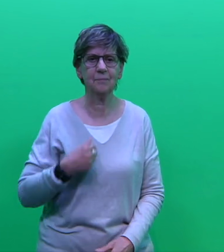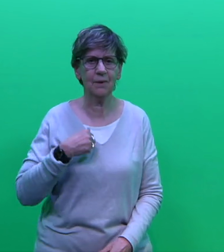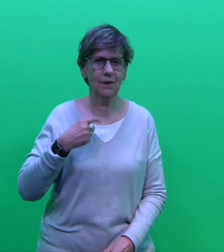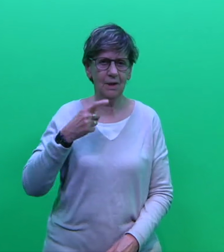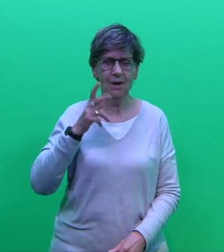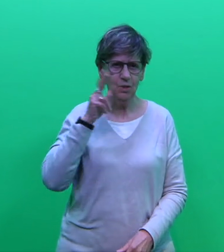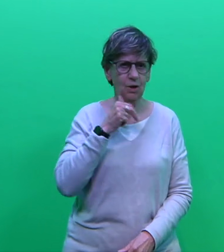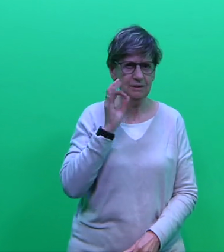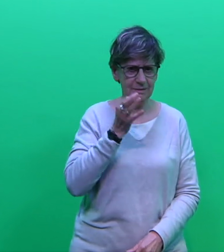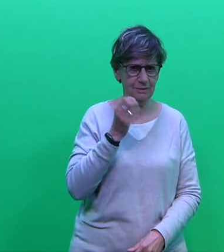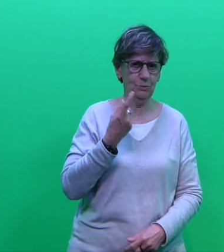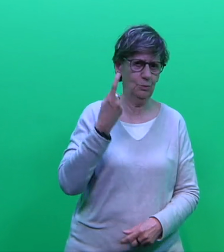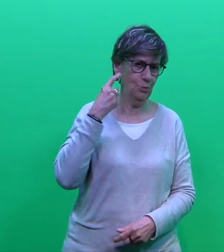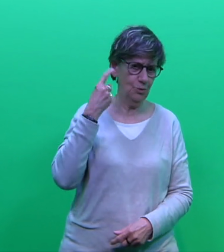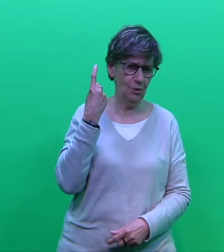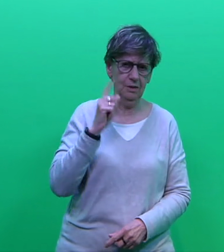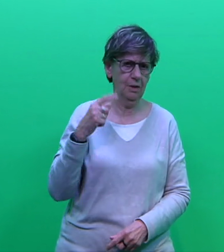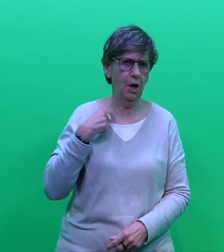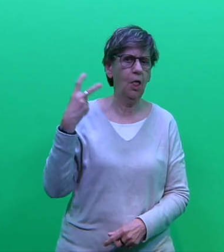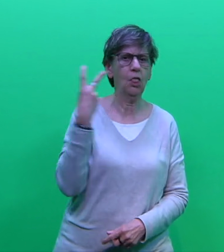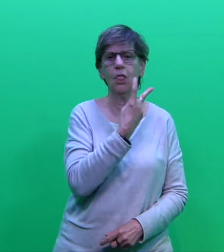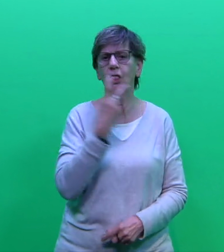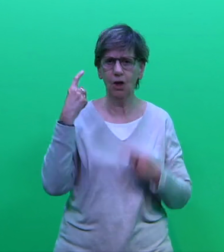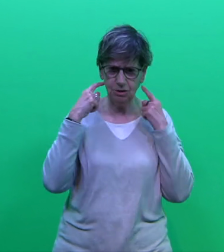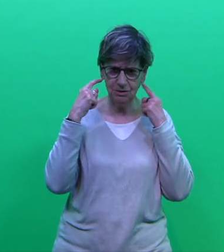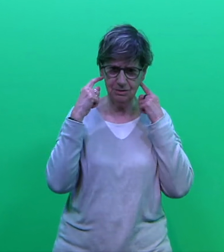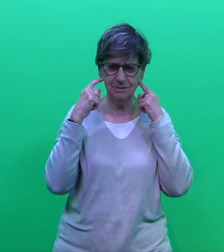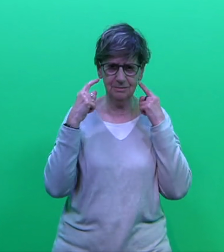Sí que em fan mal les orelles, una no, totes dues.